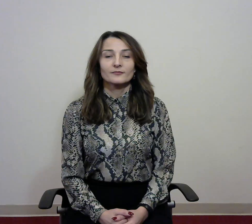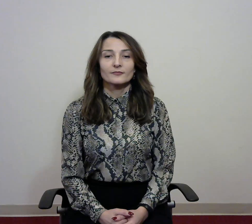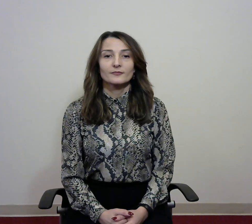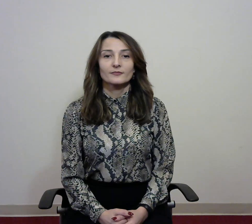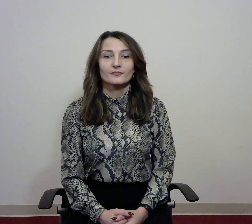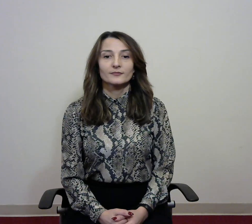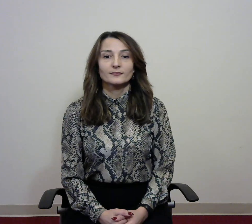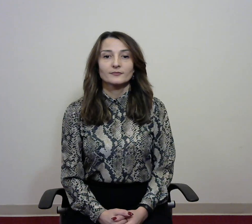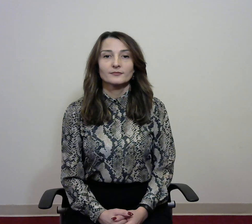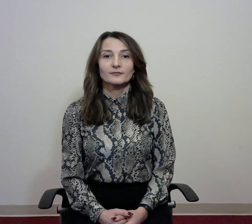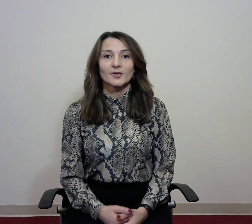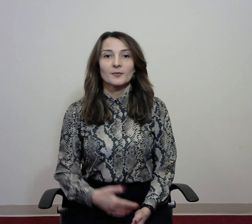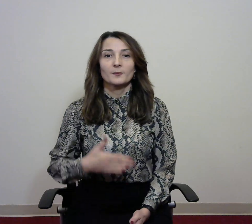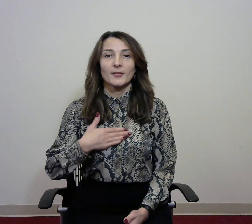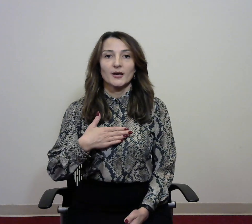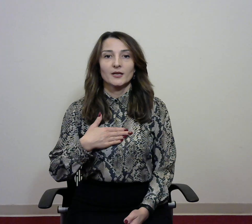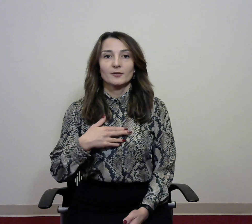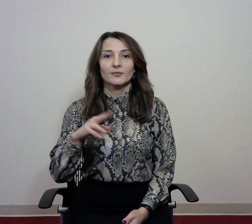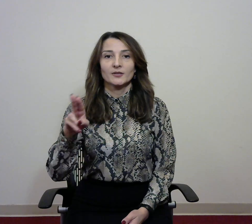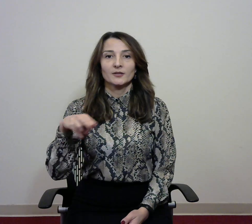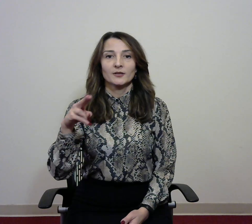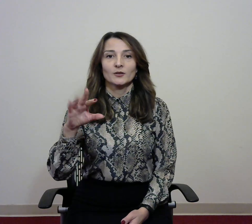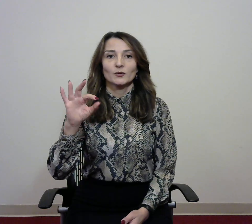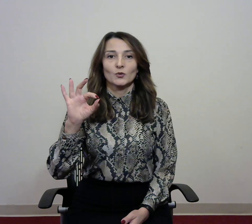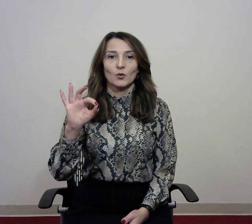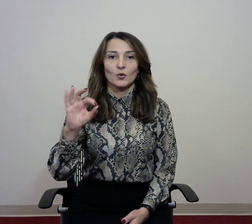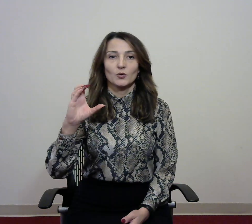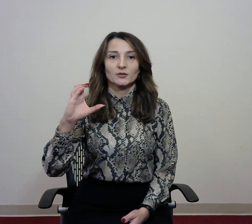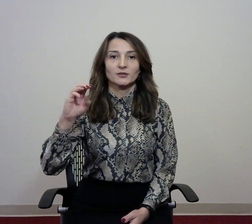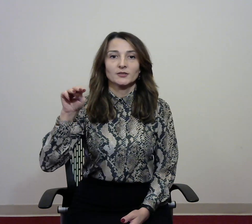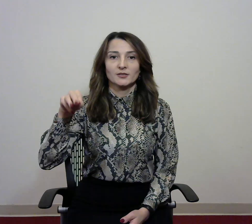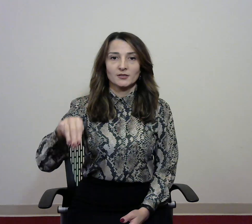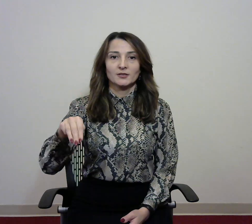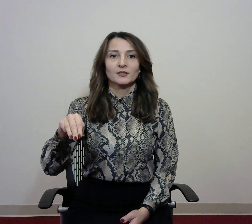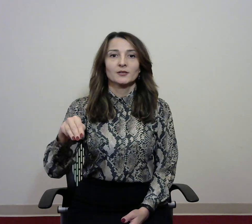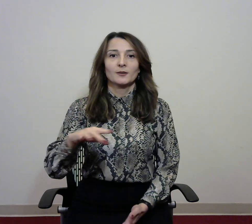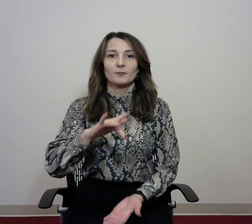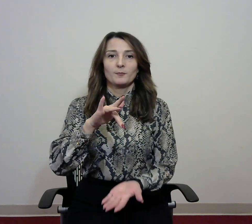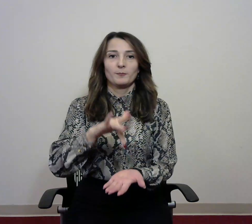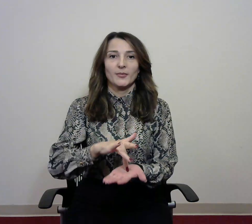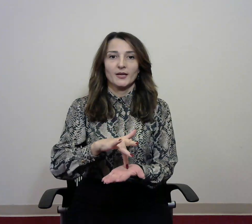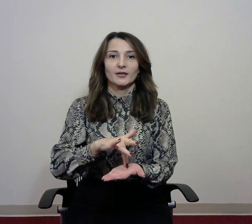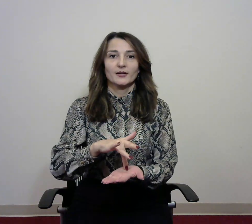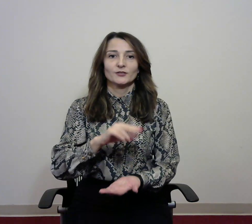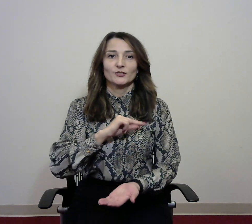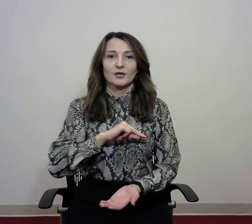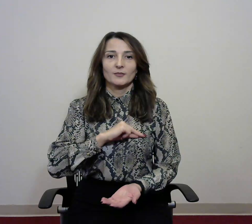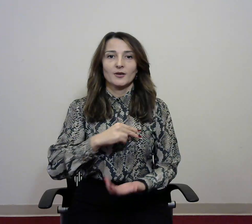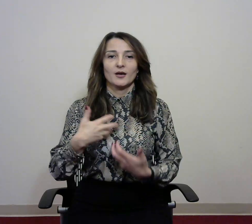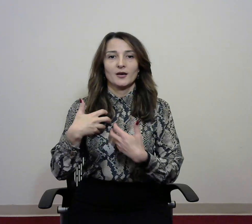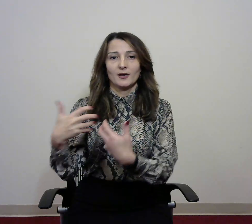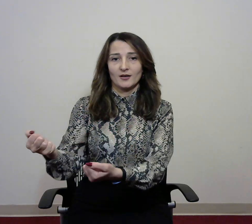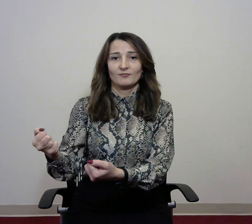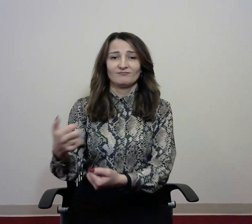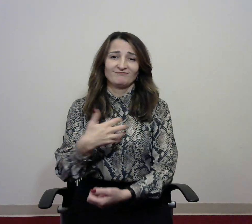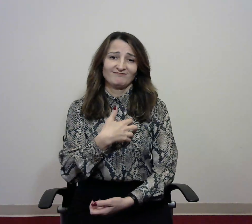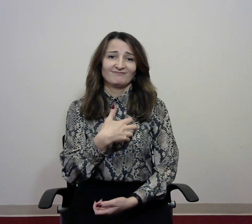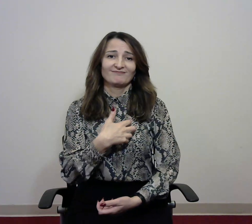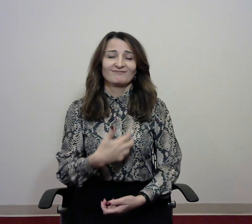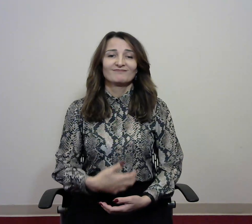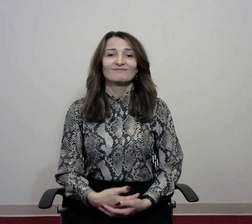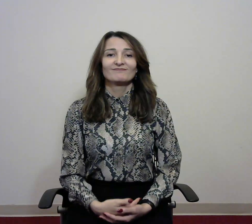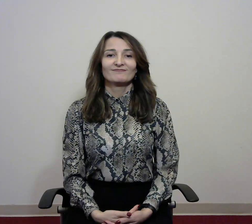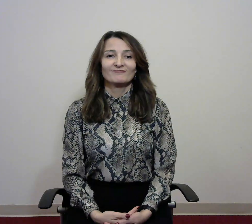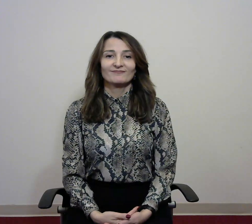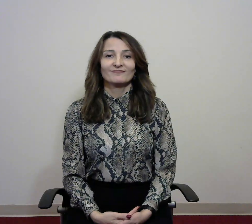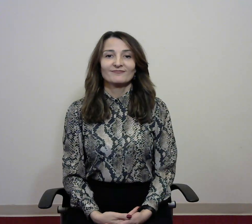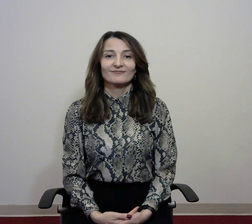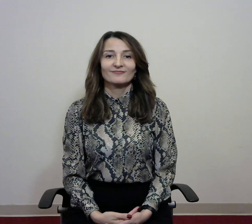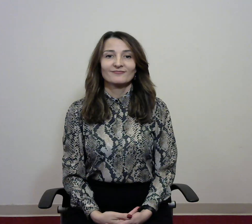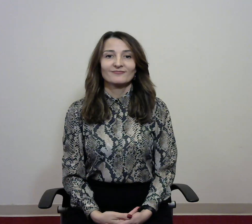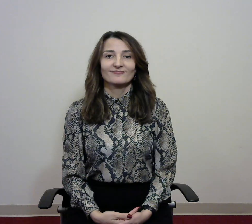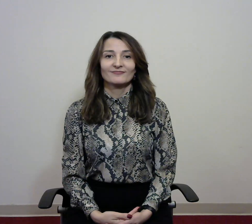Mən DOST Mərkəzində işə qəbul olmaq istəyirəm